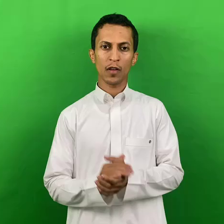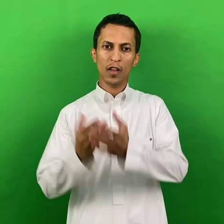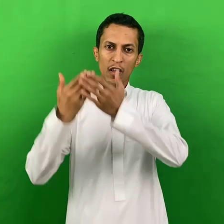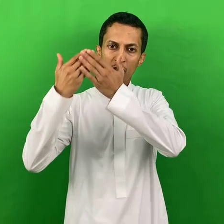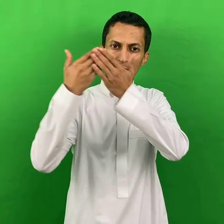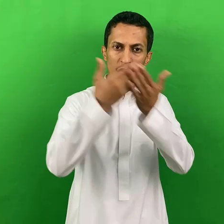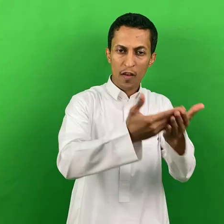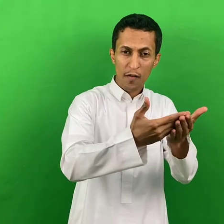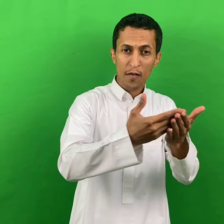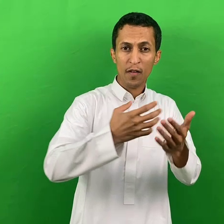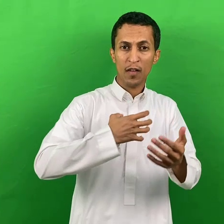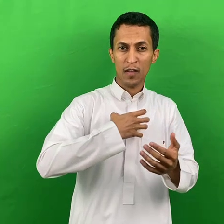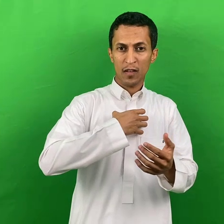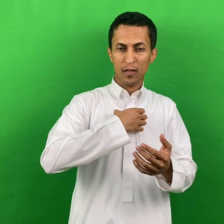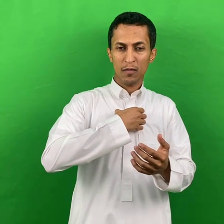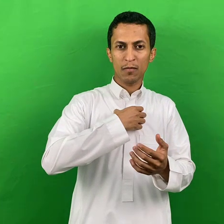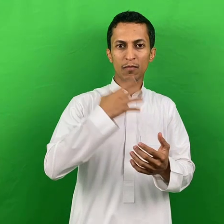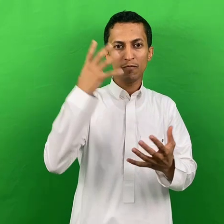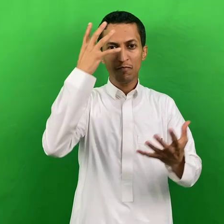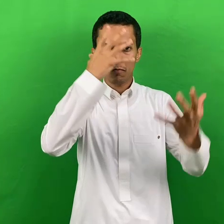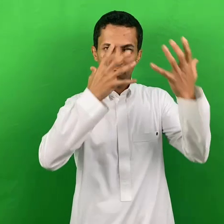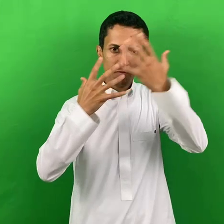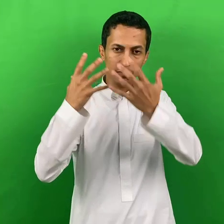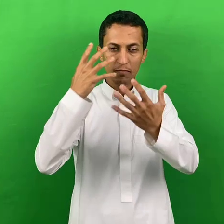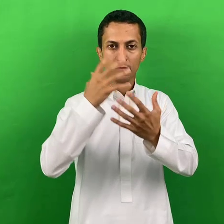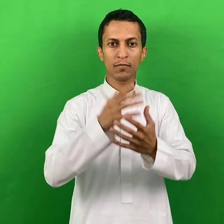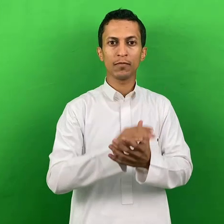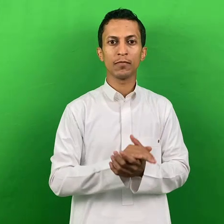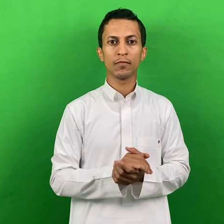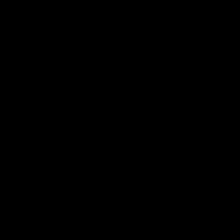نفس كرب المكروبين